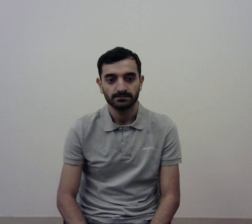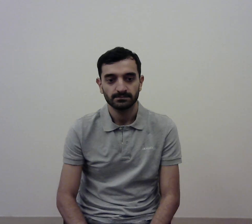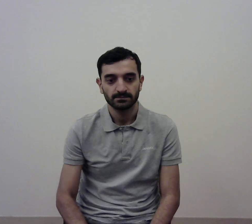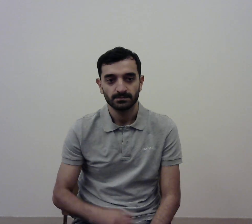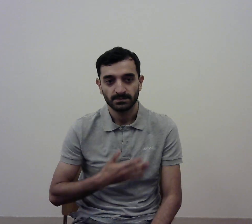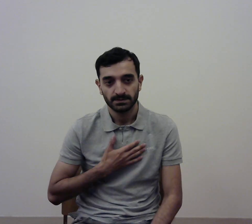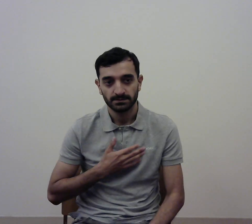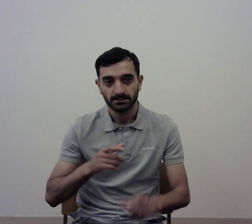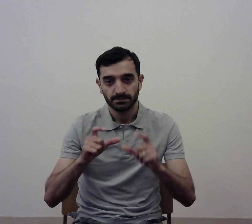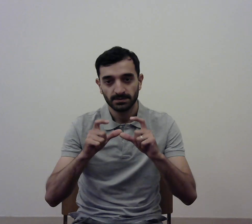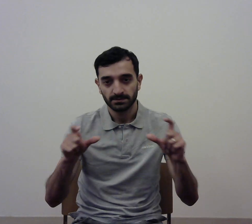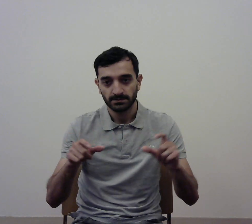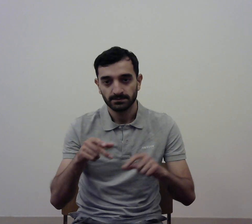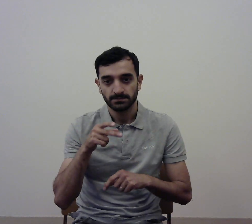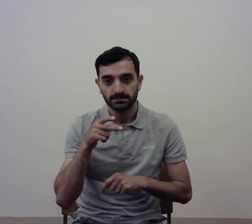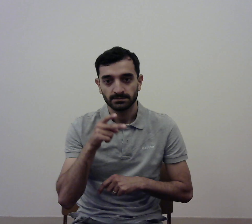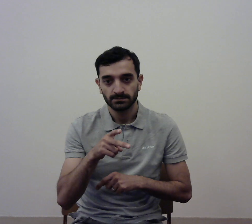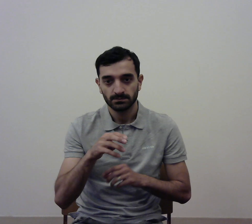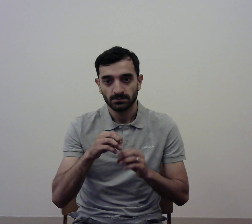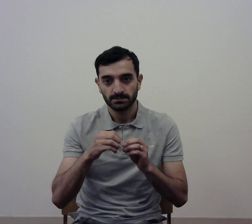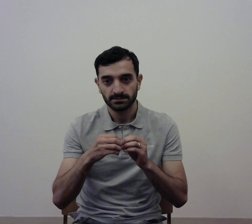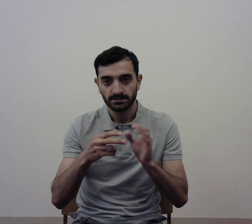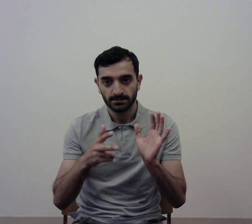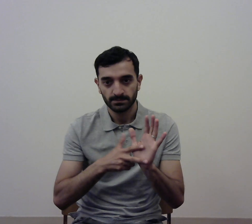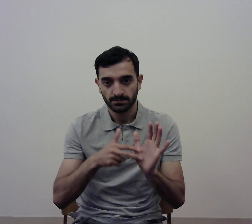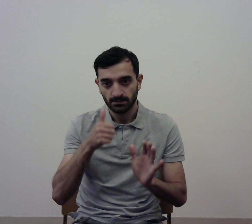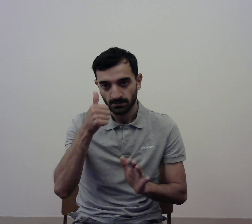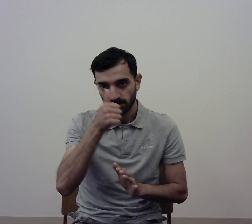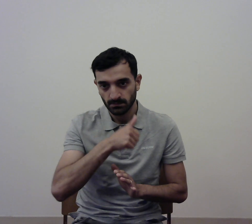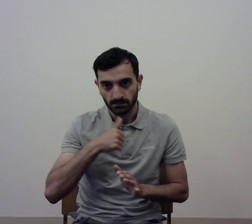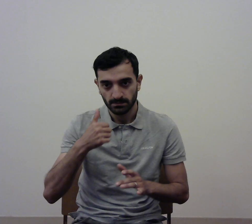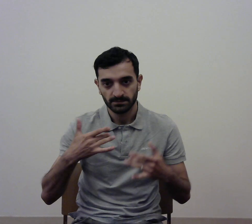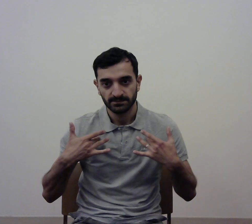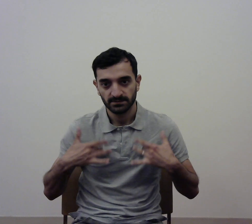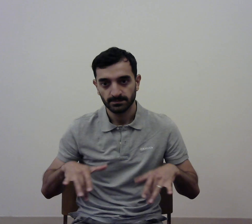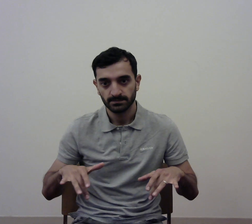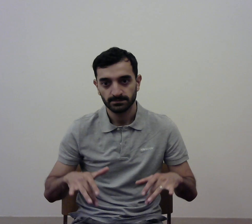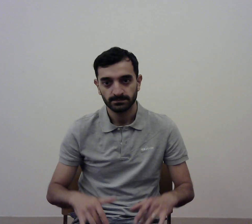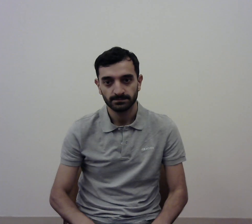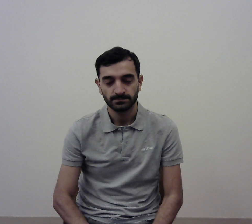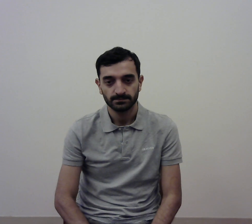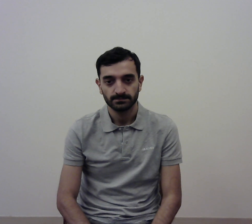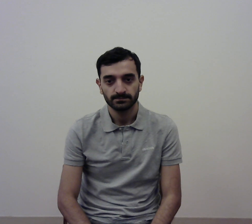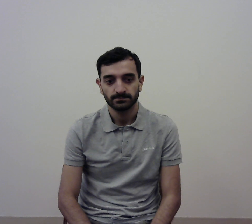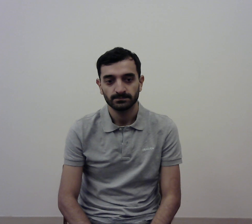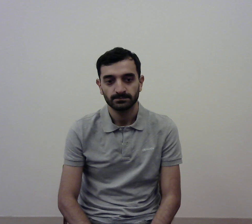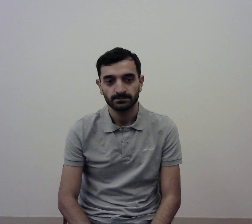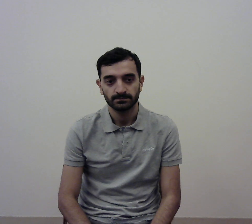Mən məktəbi 2018-ci ildə bitirmişəm